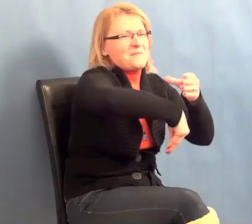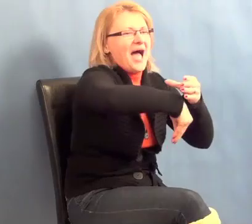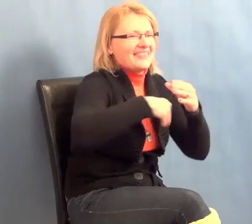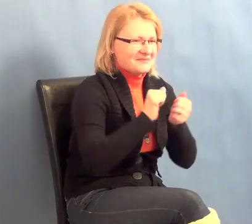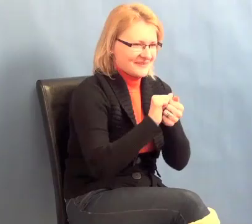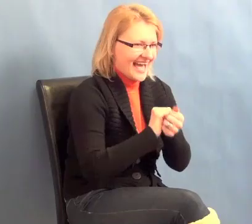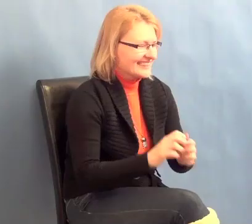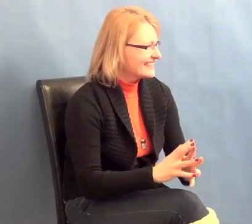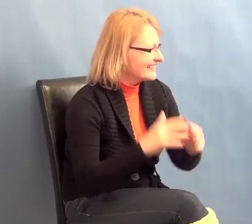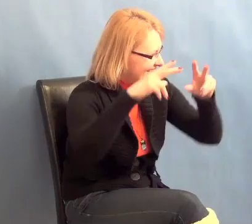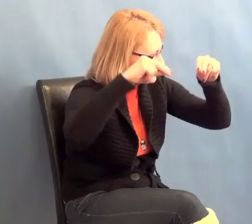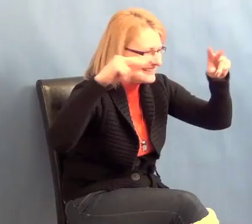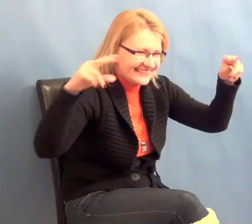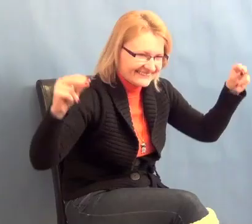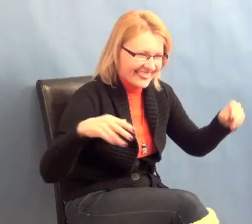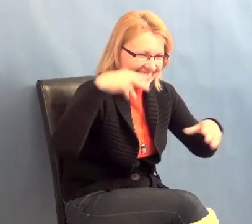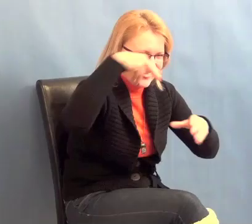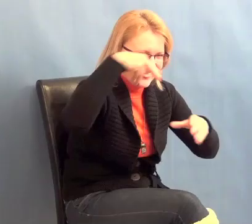Wpadł w pranie, powieszone ubranie.